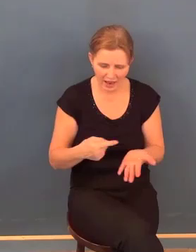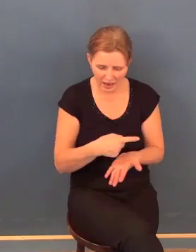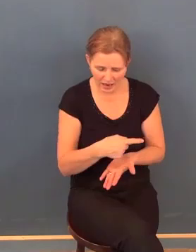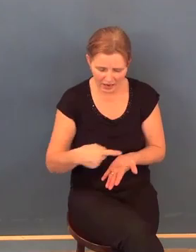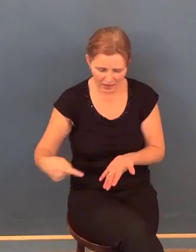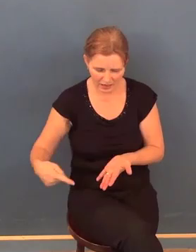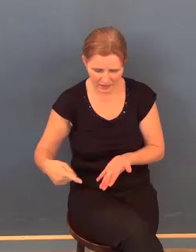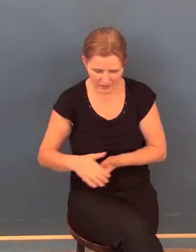Linia.